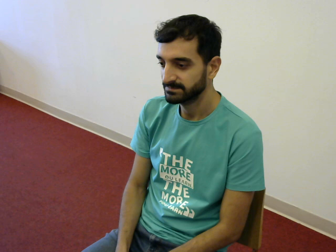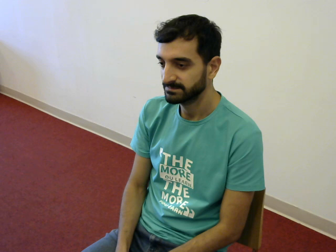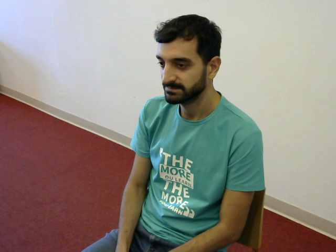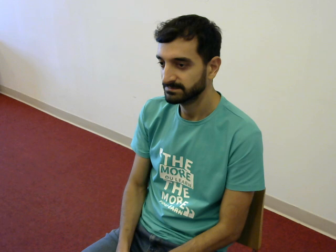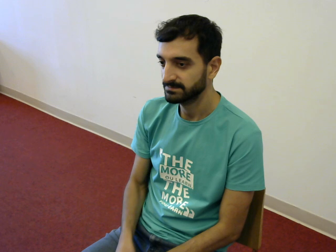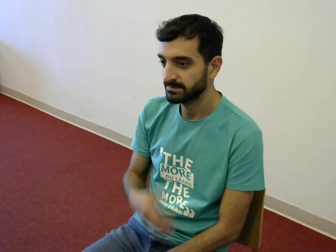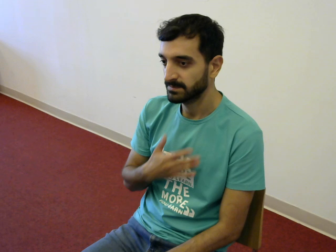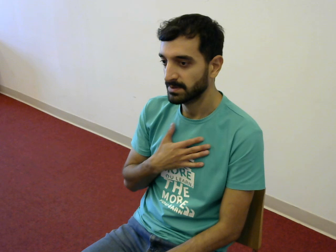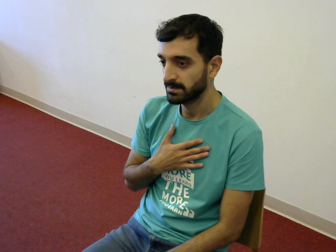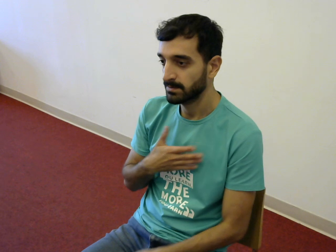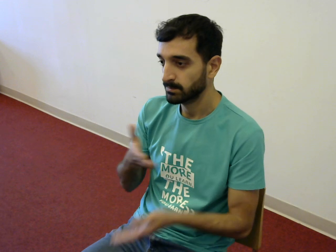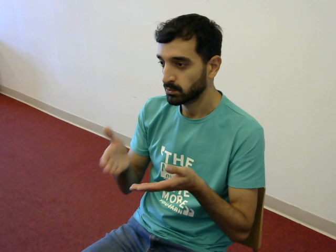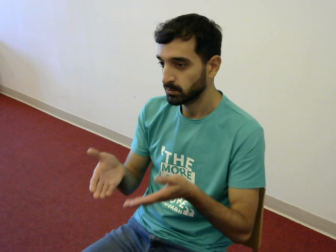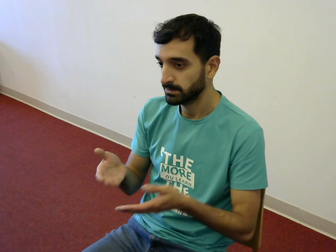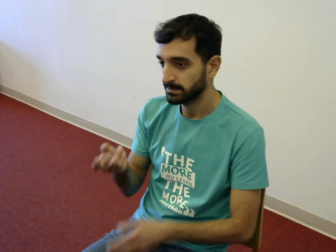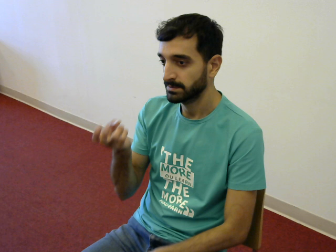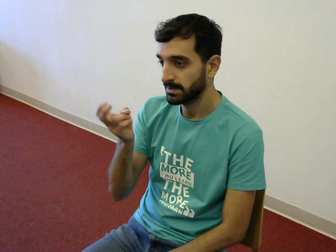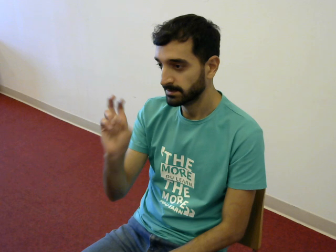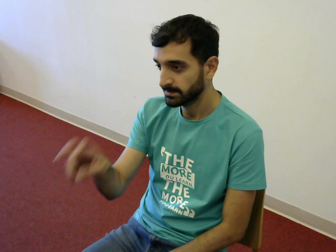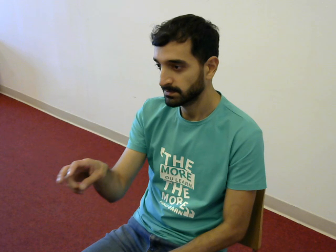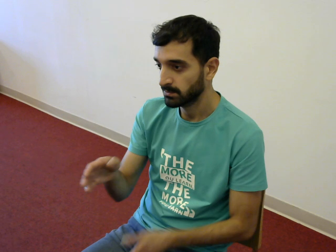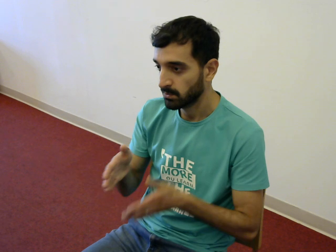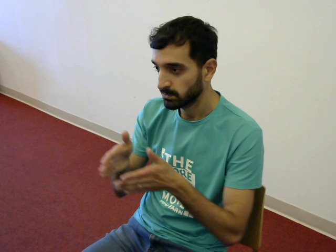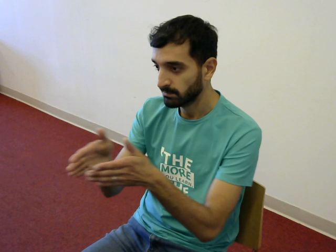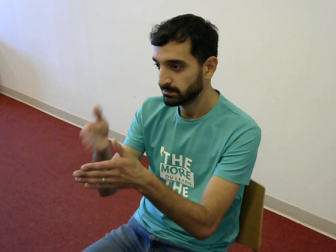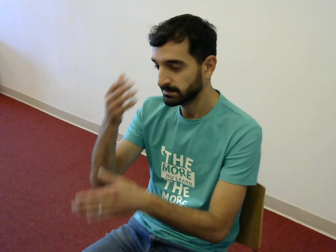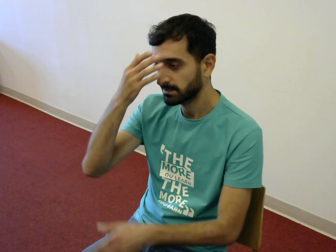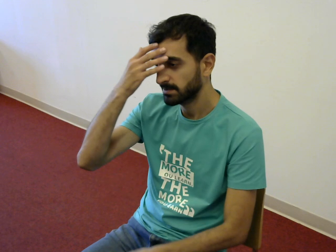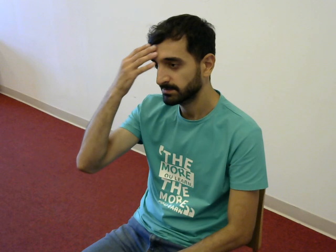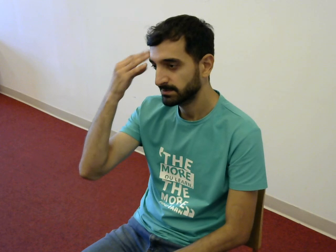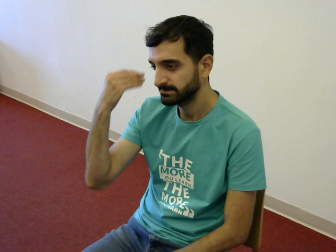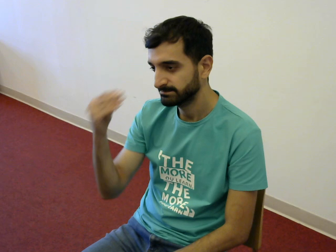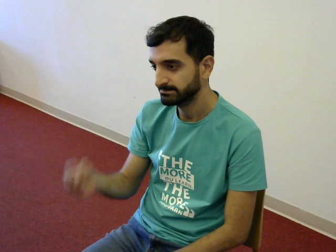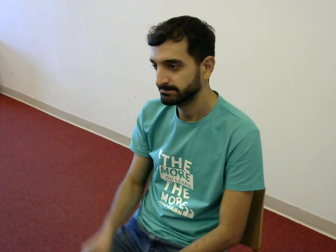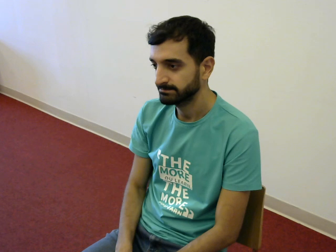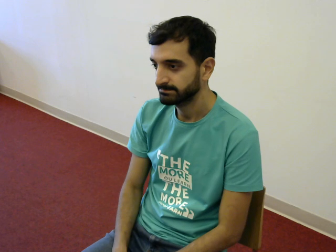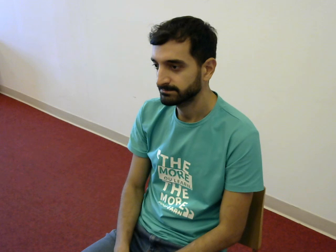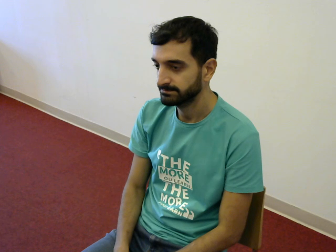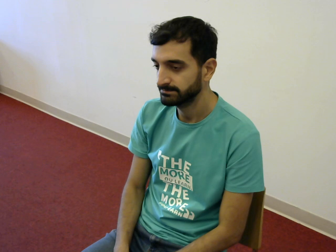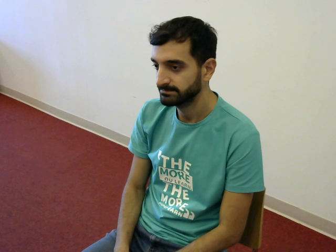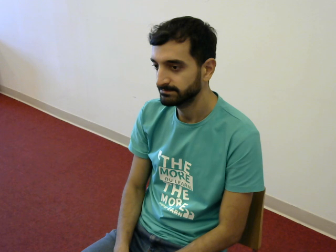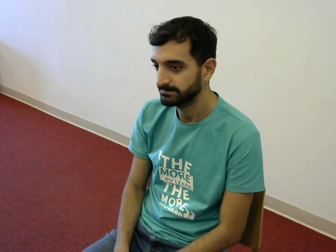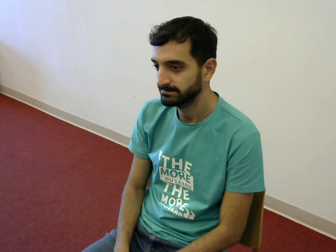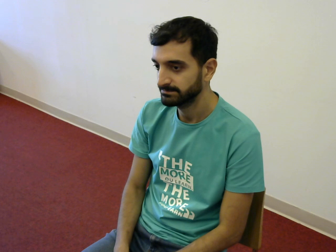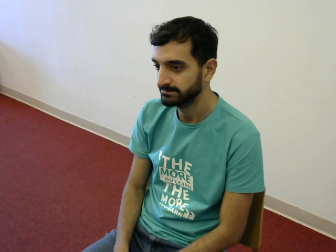Mən bura gələn yolu unutmuşam